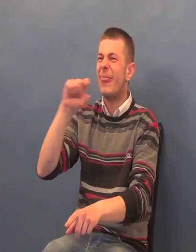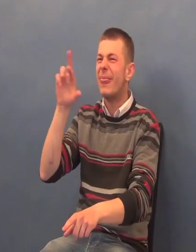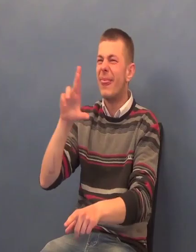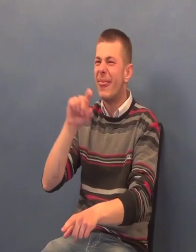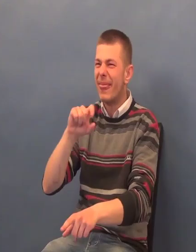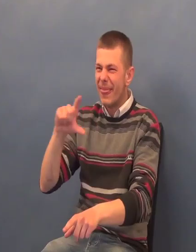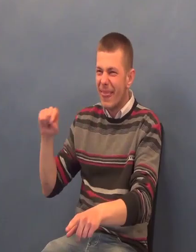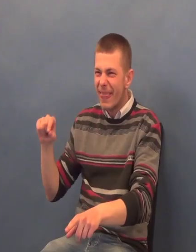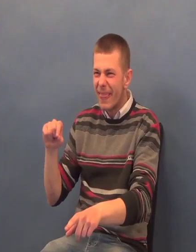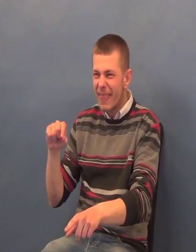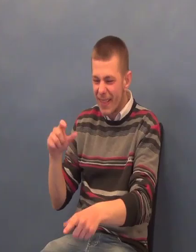Niebieski pasek.